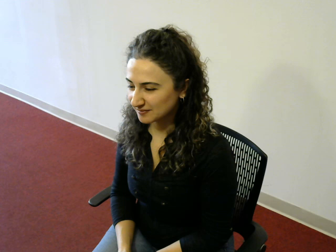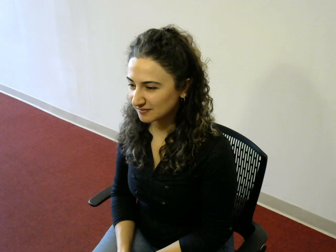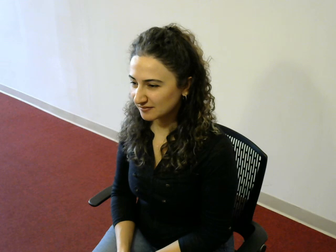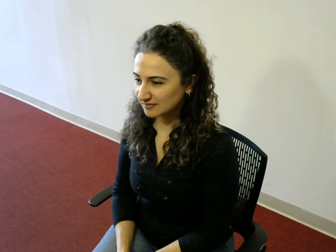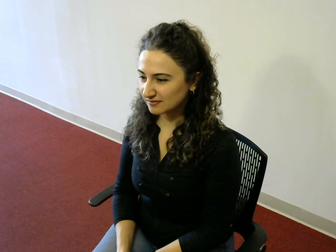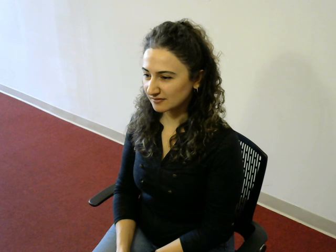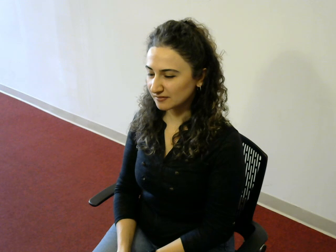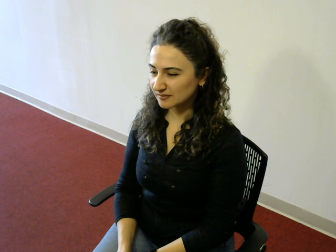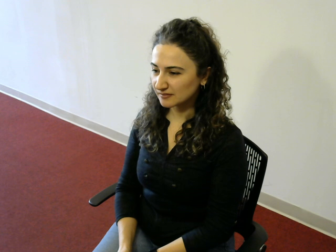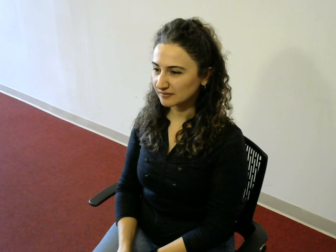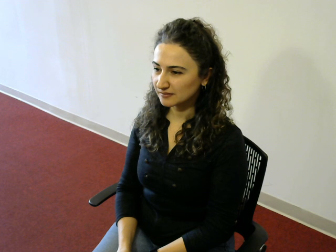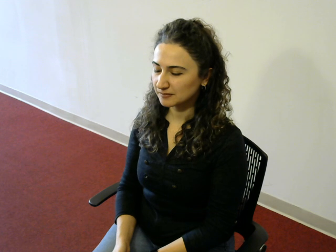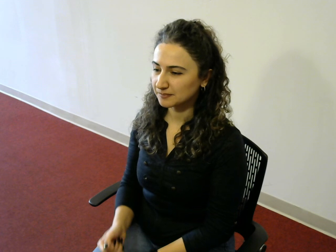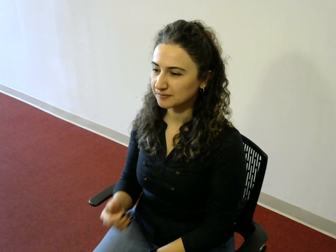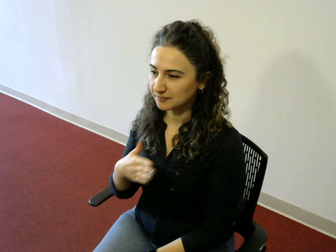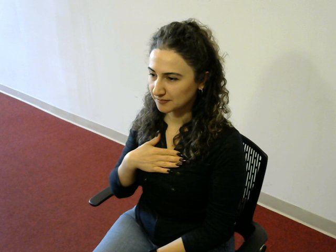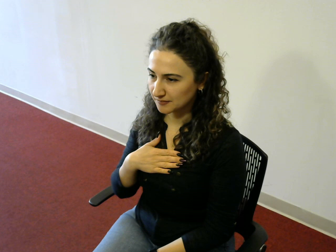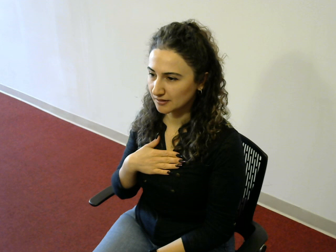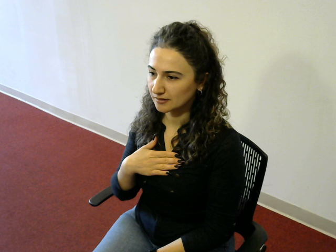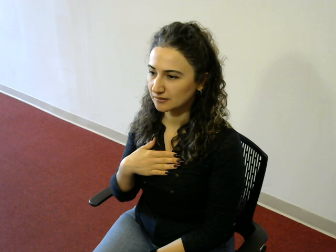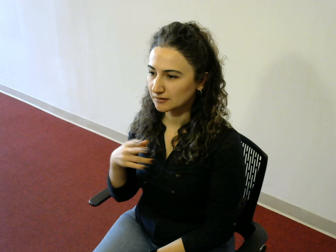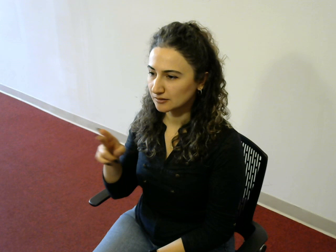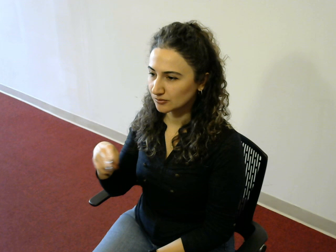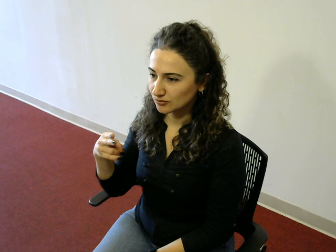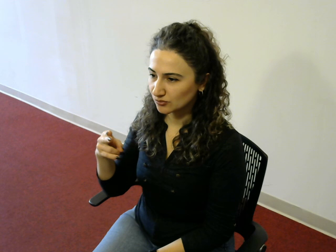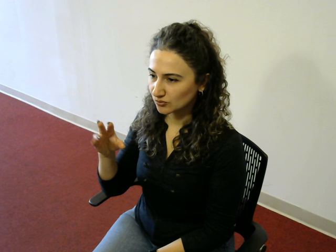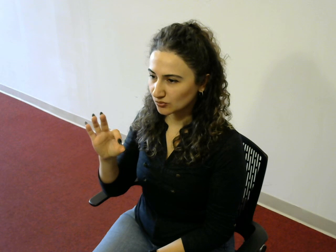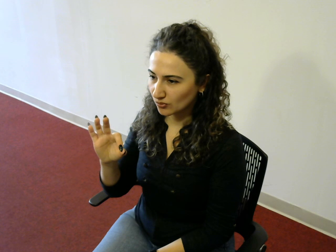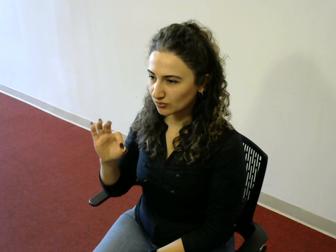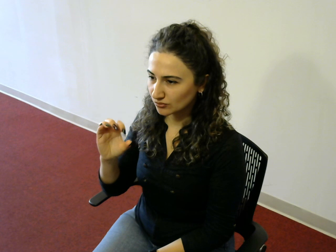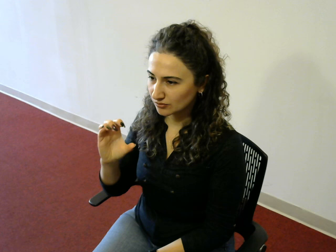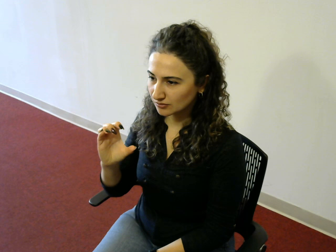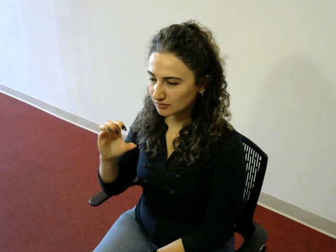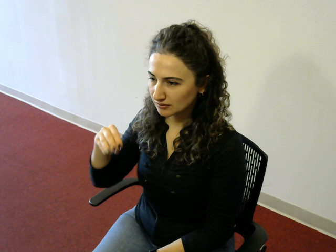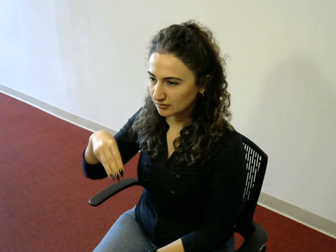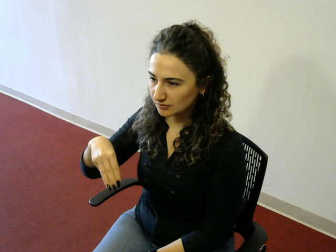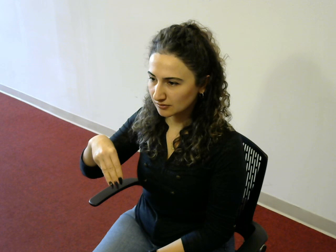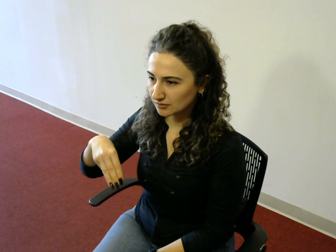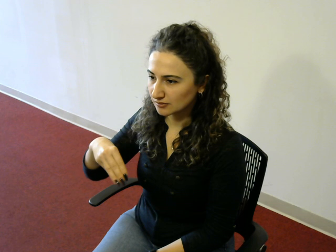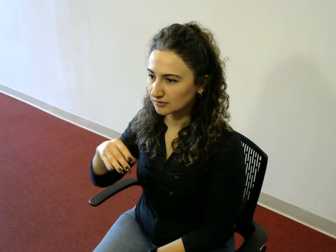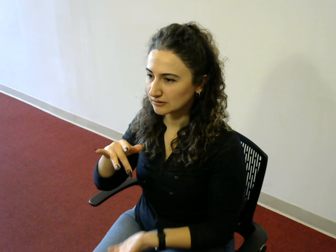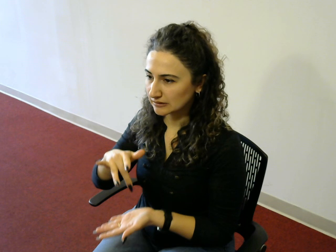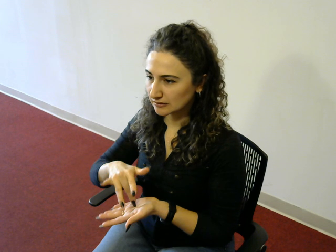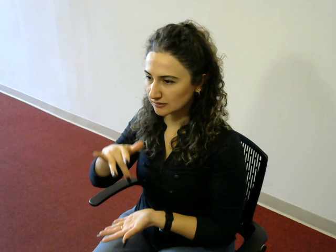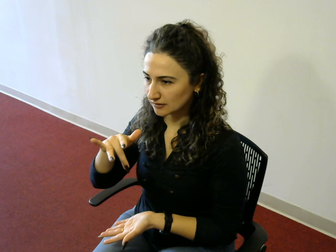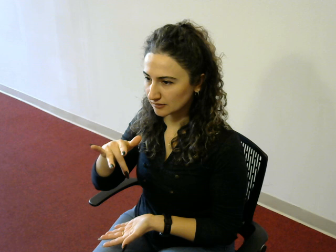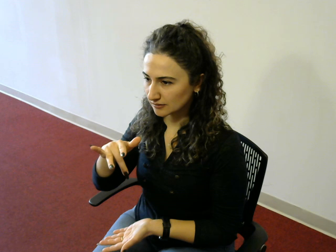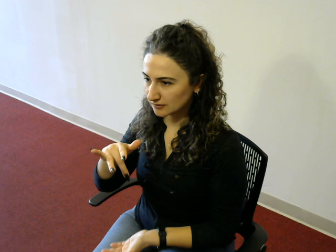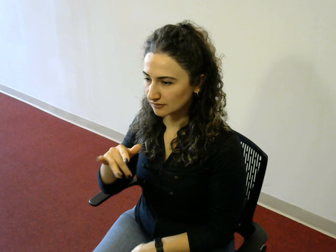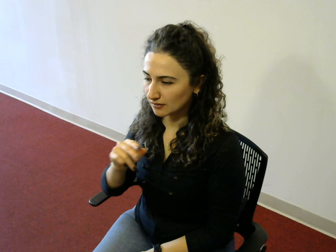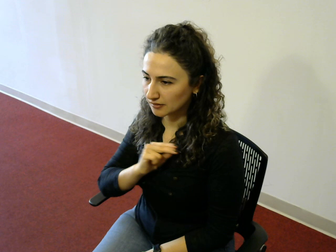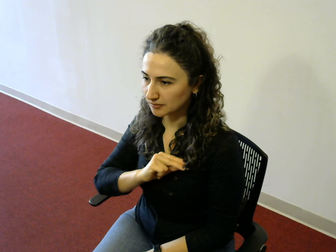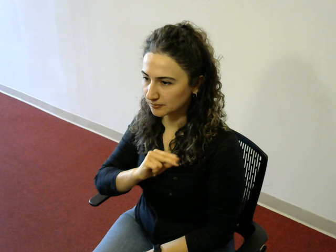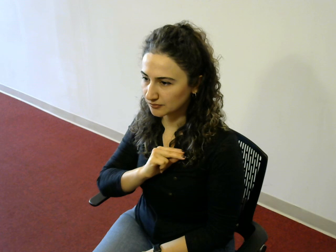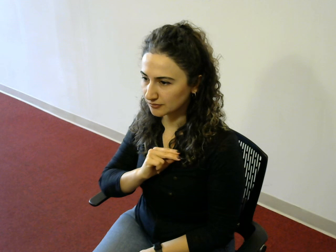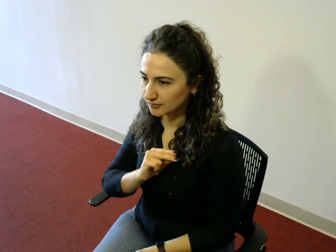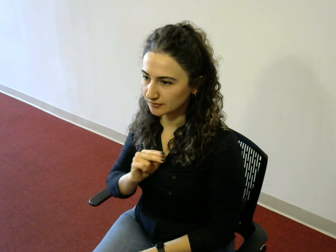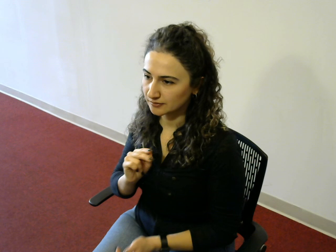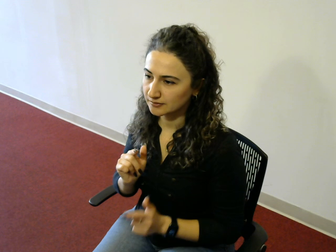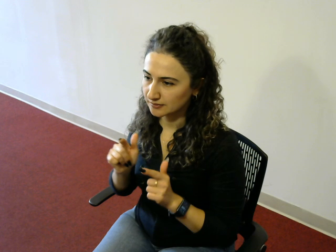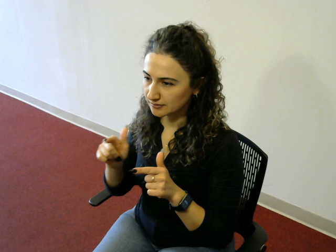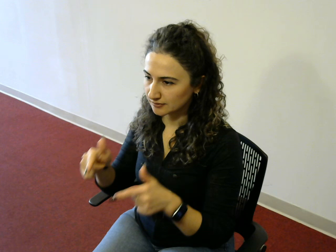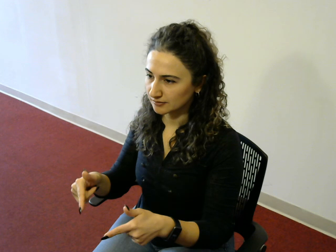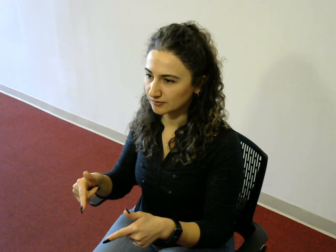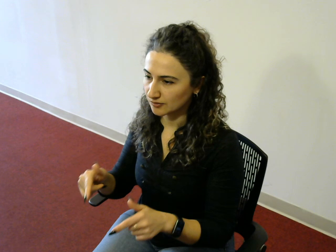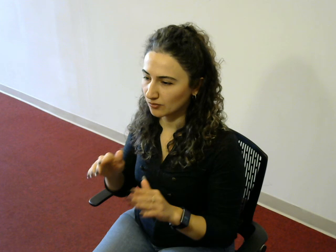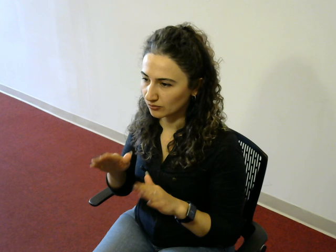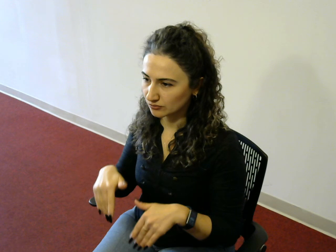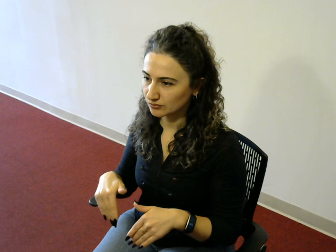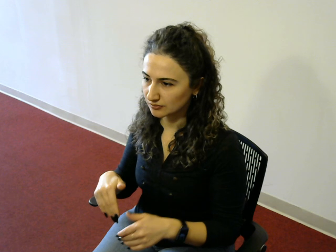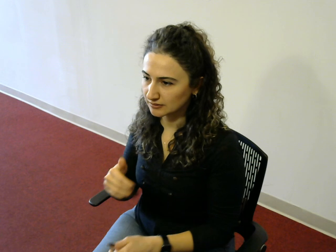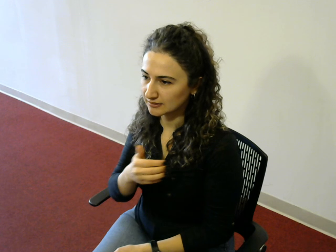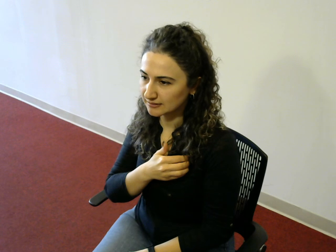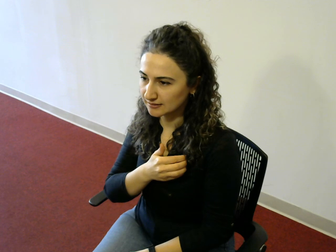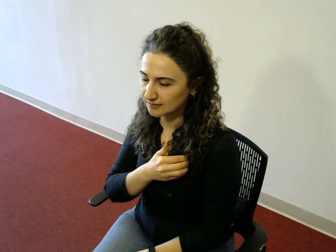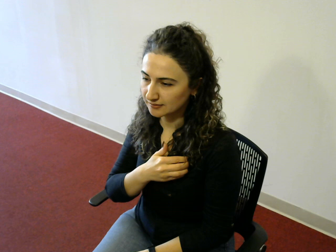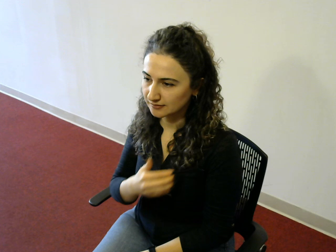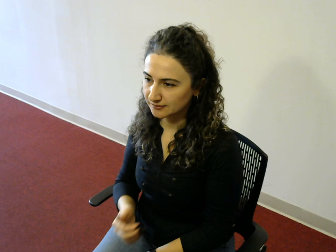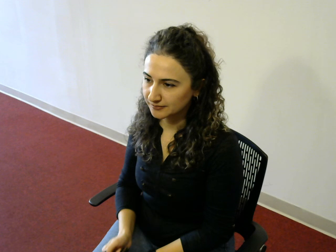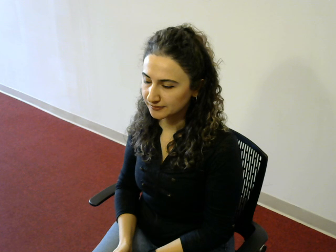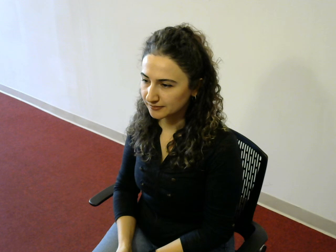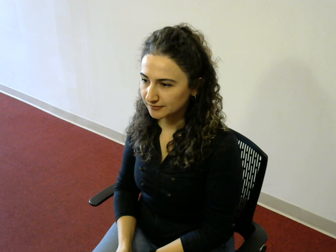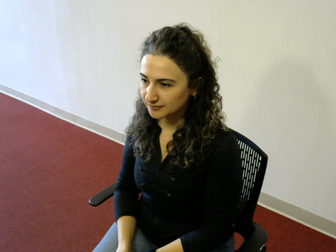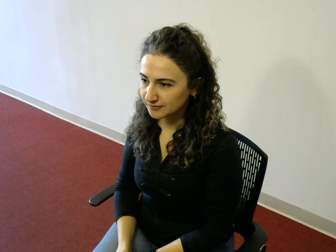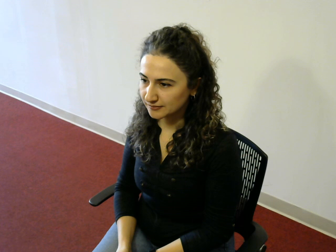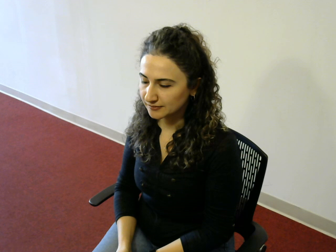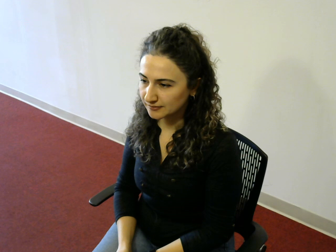Mən DOST Mərkəzində işə qəbul olmaq istəyirəm